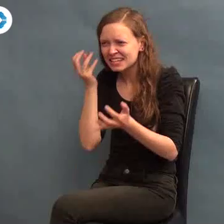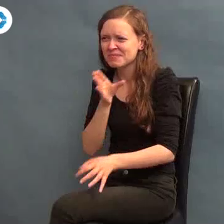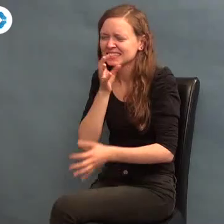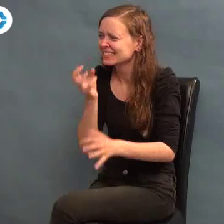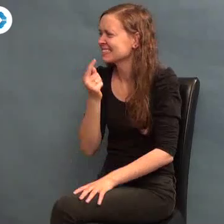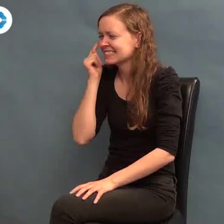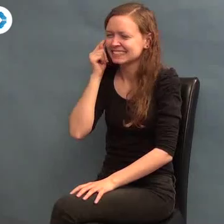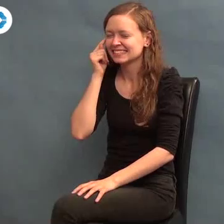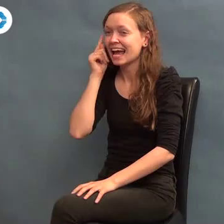Myślał dalej i wymyślił.